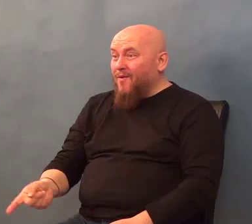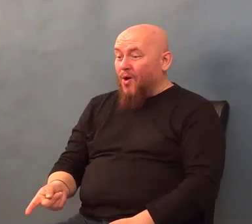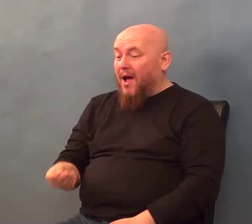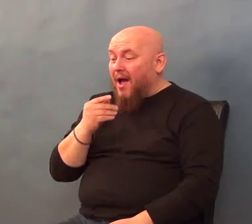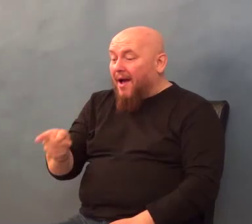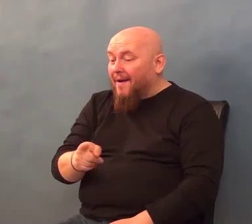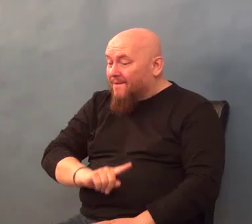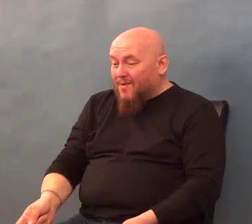W obydwu nie wolno jeść.